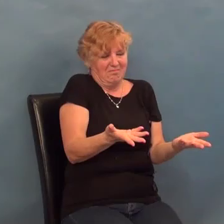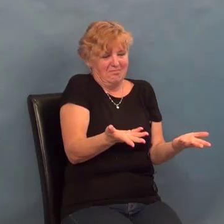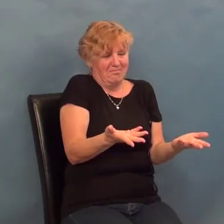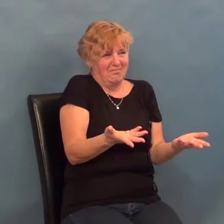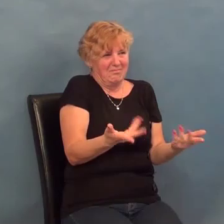Nie pasuje.